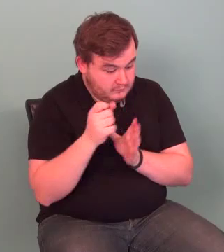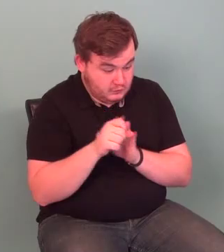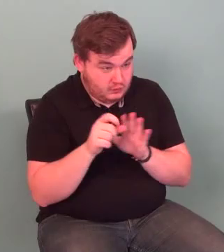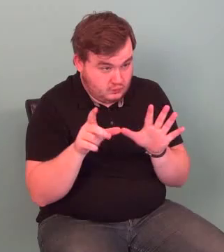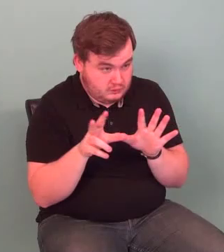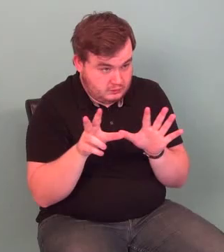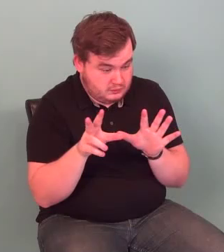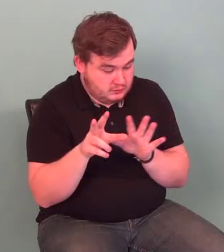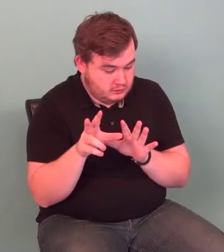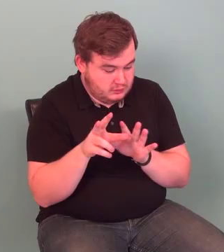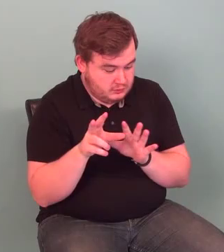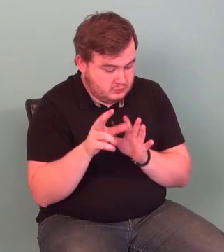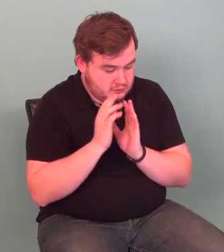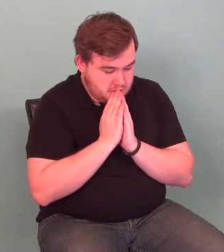Do ósmej?